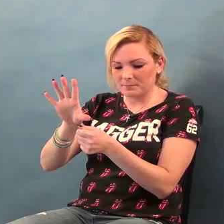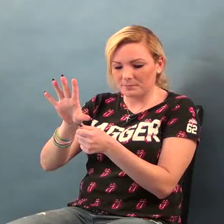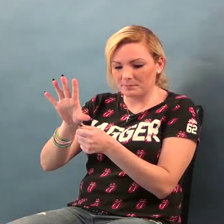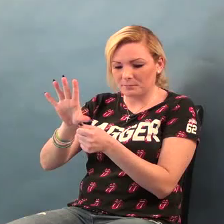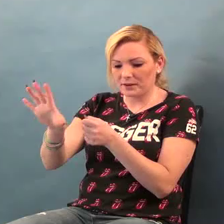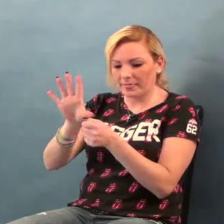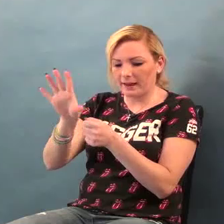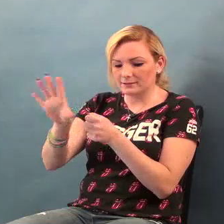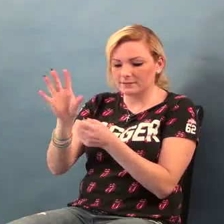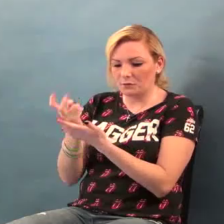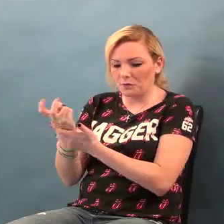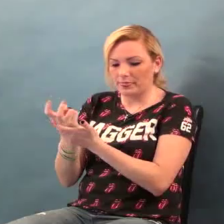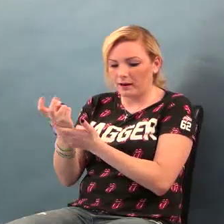Od ósmej do szesnastej.